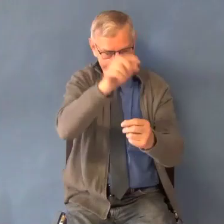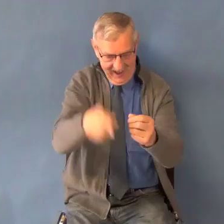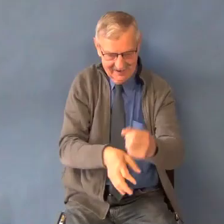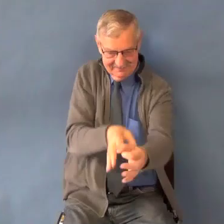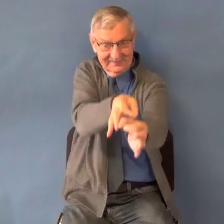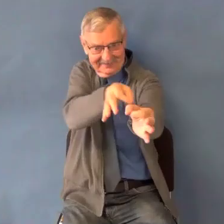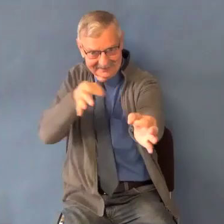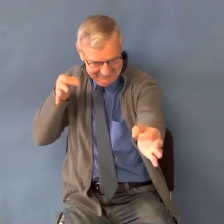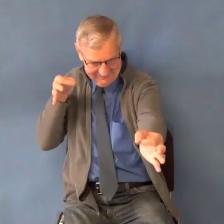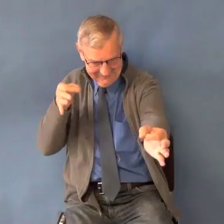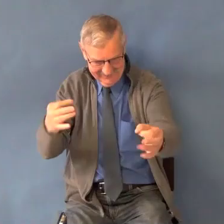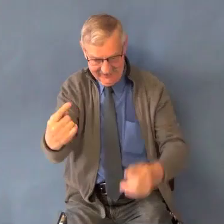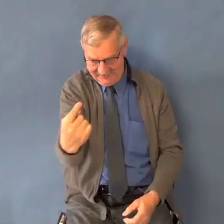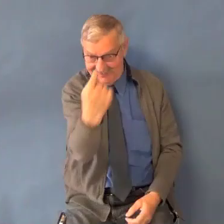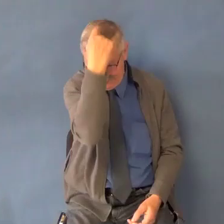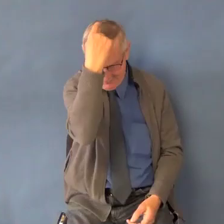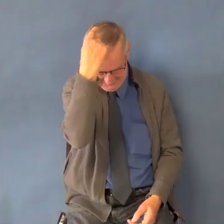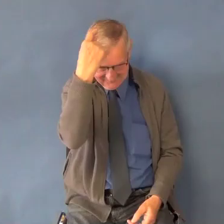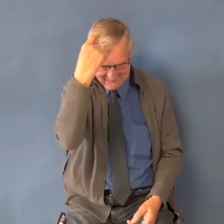Inna osoba mierzyła z łuku w jabłko.